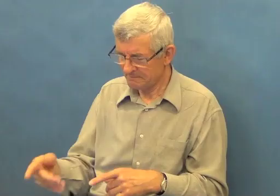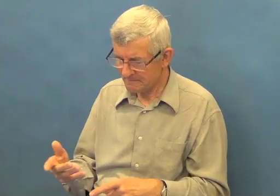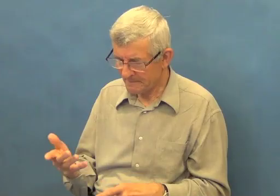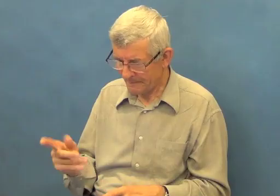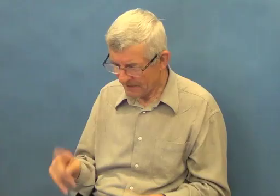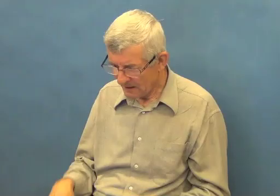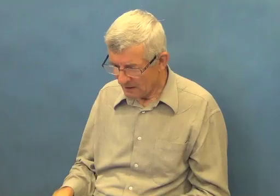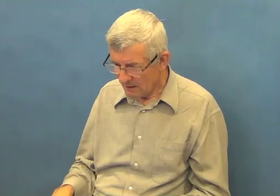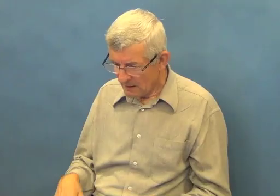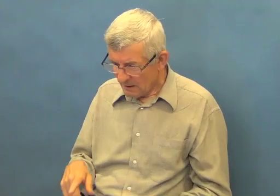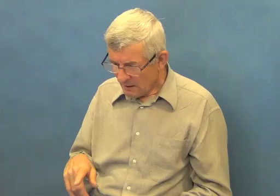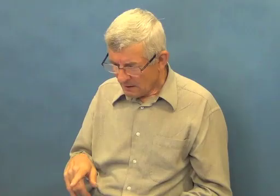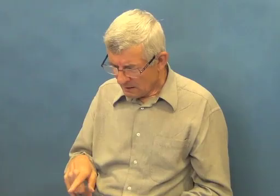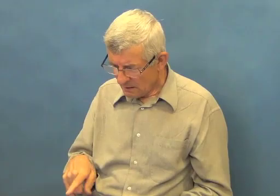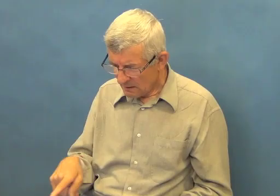Co tam dalej było...